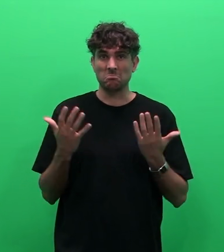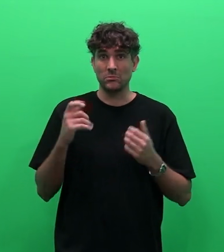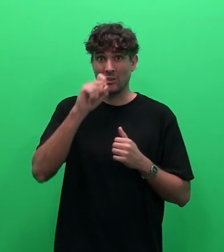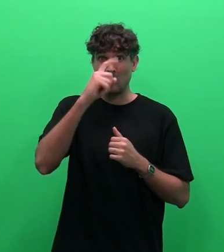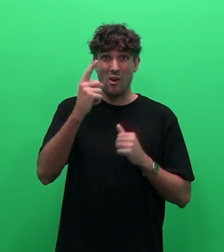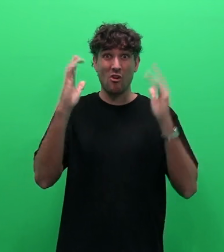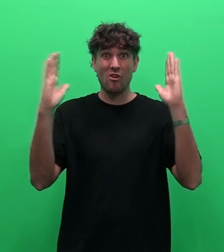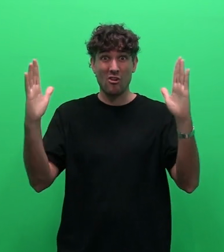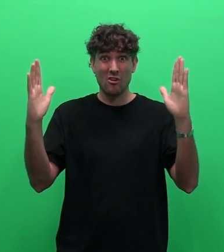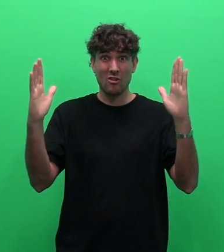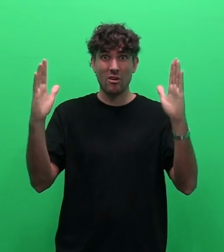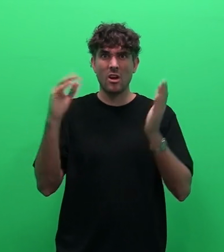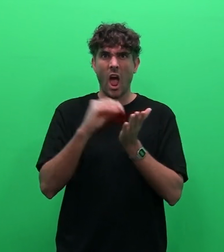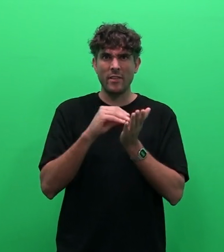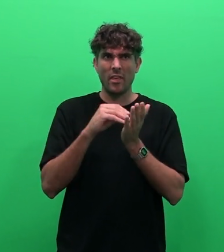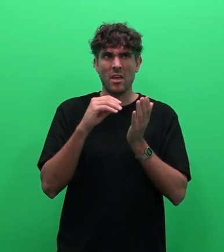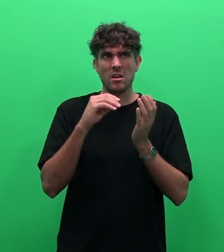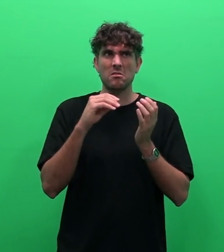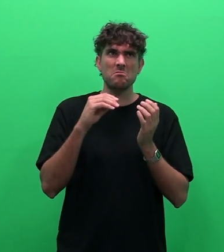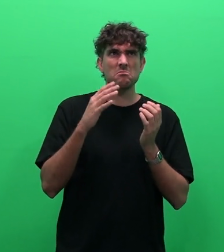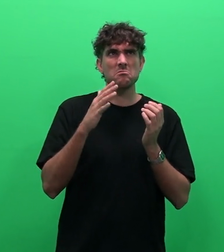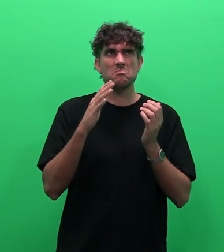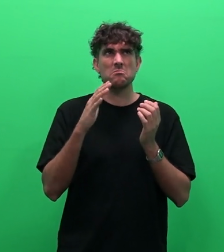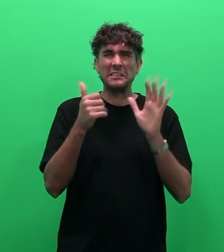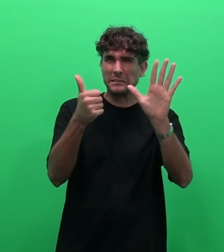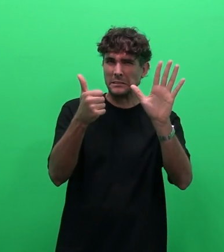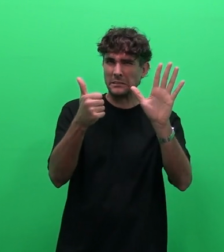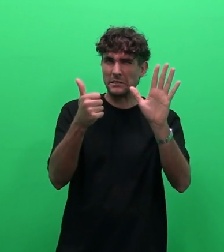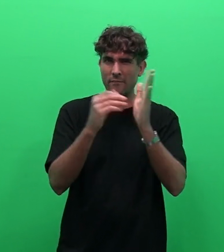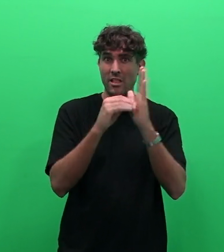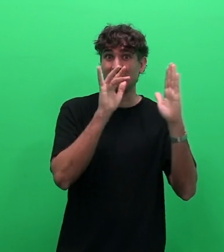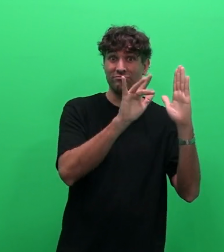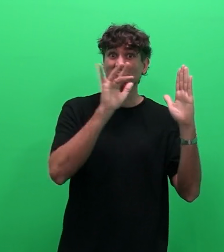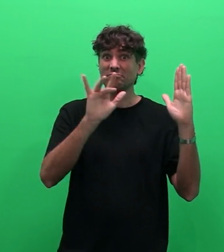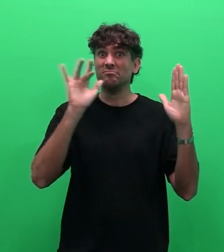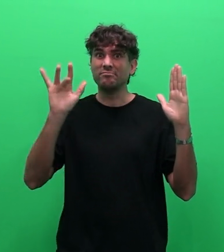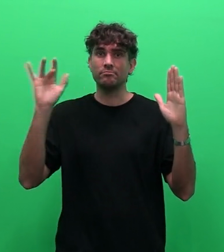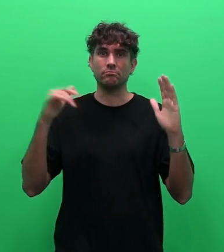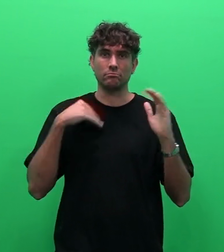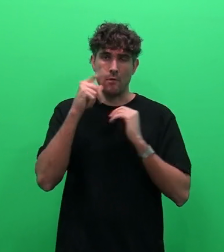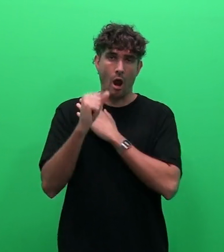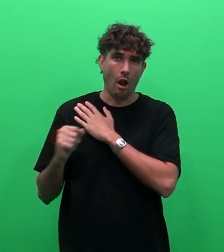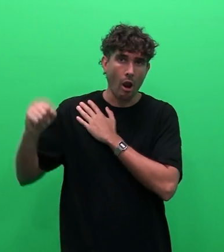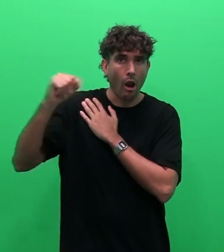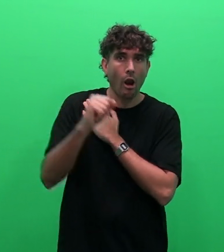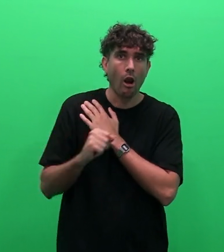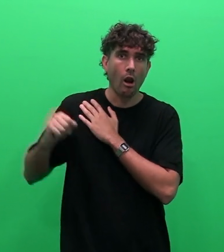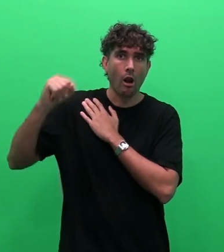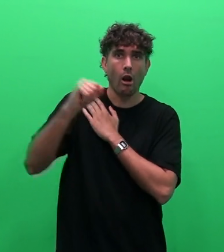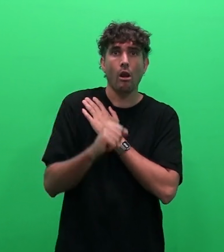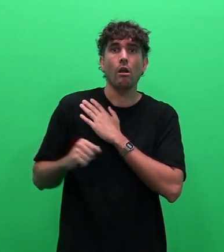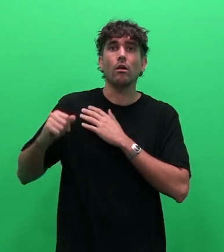És estrany, en un any em pot fer mal unes sis vegades quan moc el braç fent rotacions.